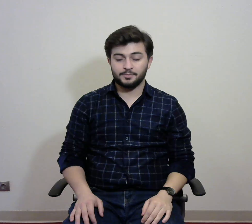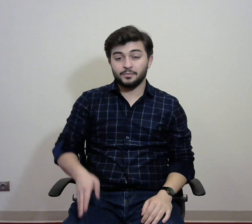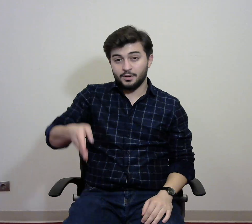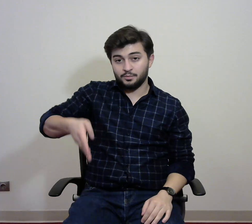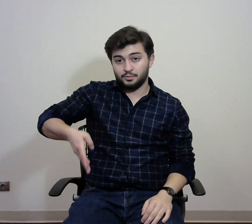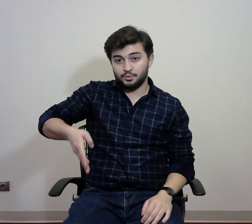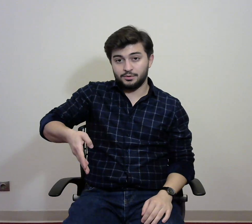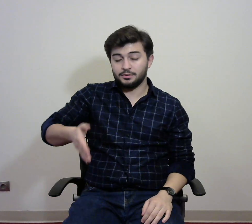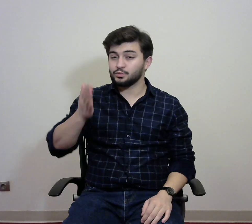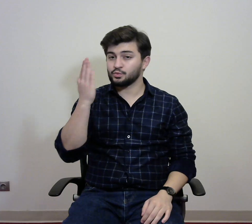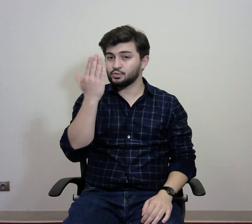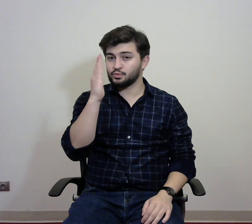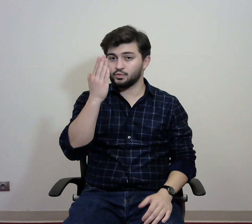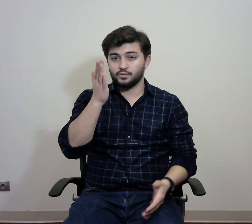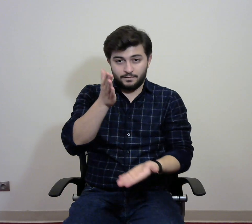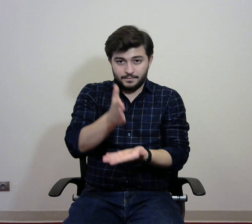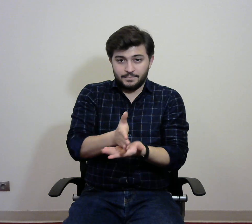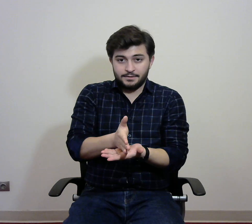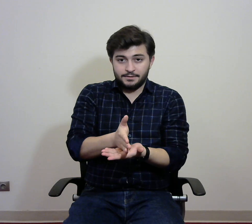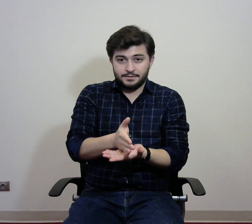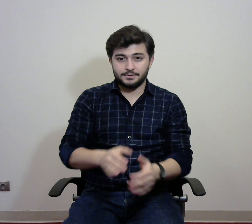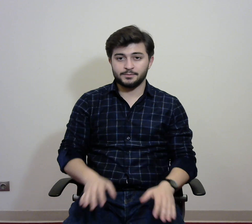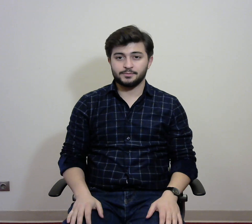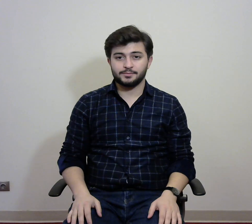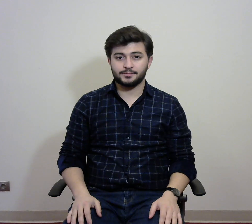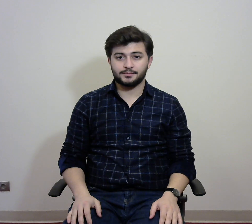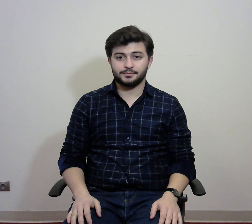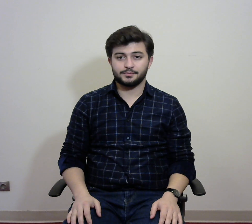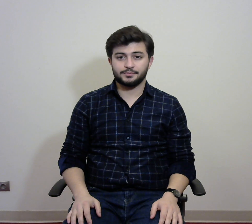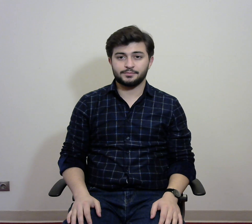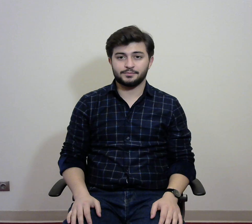Burda güzgü varmı?